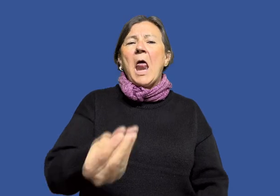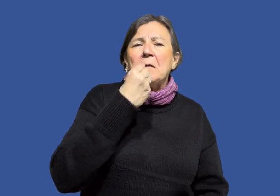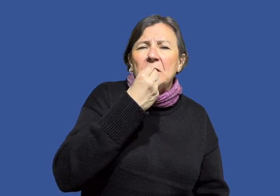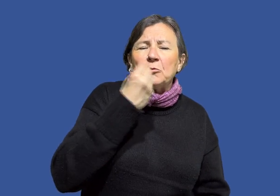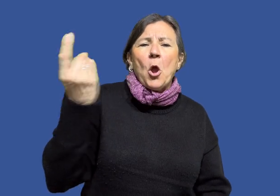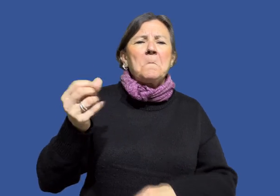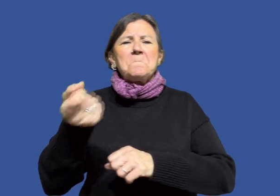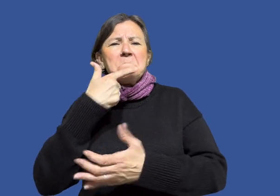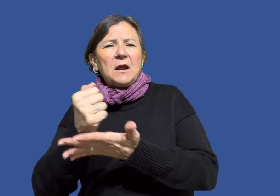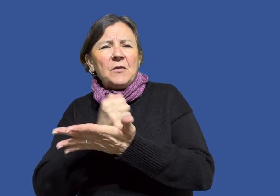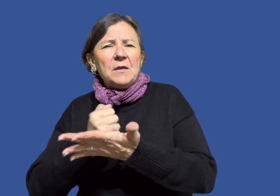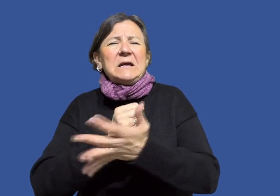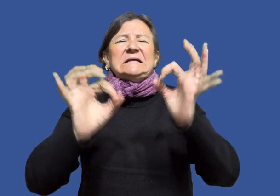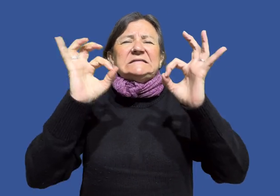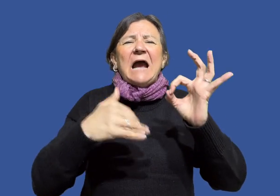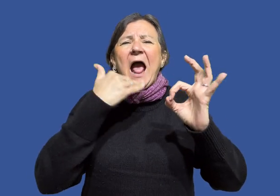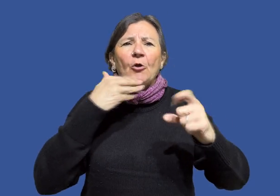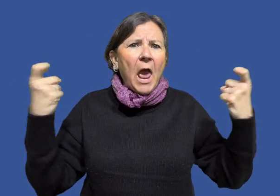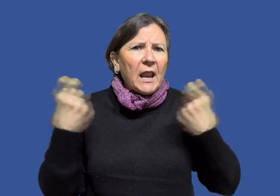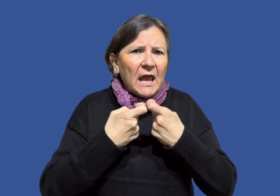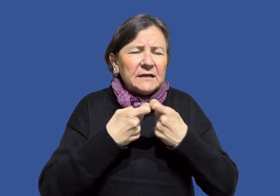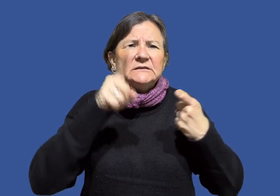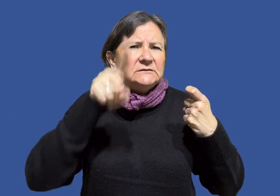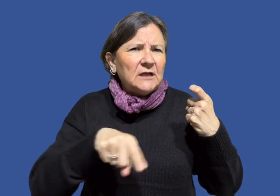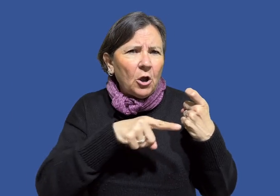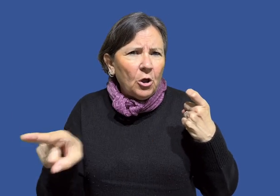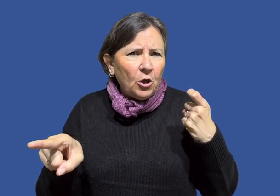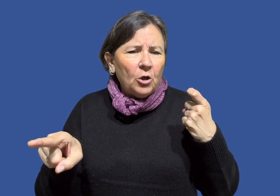Tens al·lèrgies alimentàries o a medicaments?